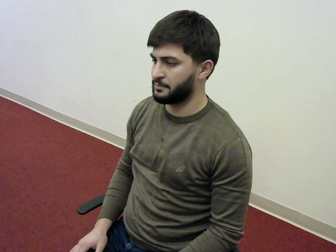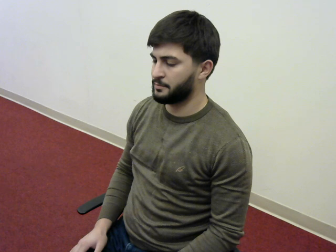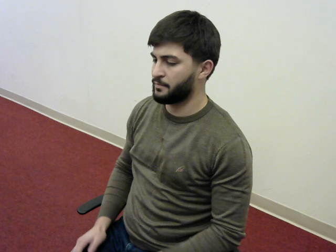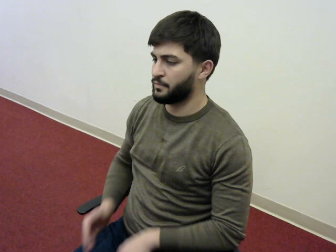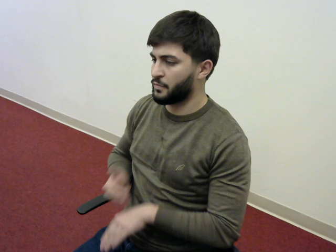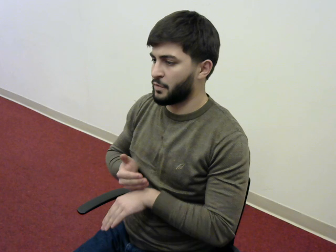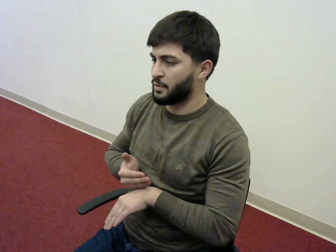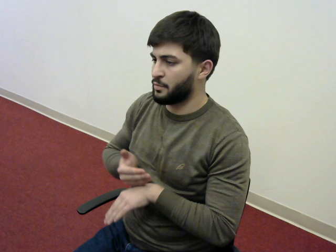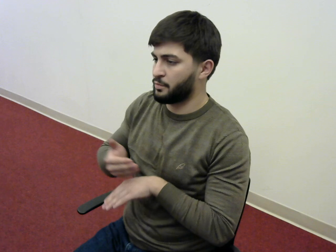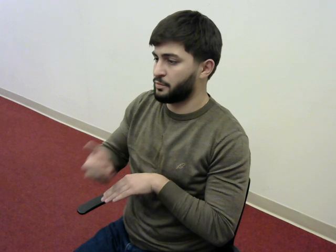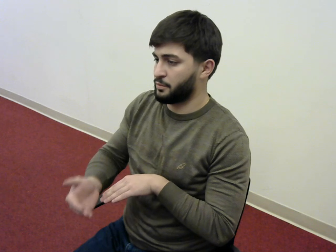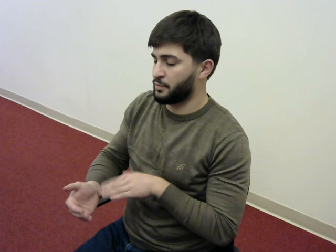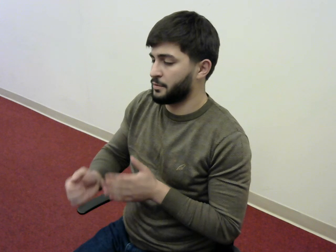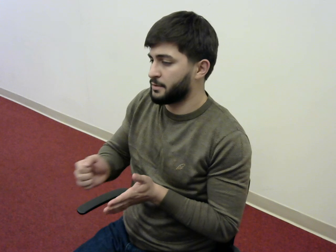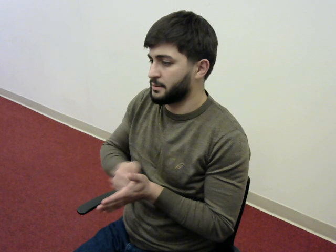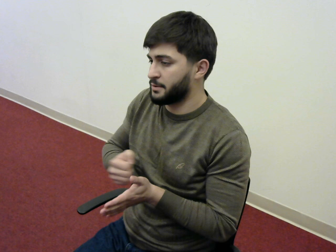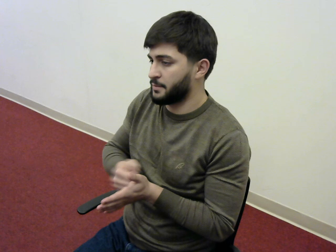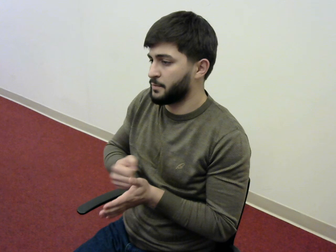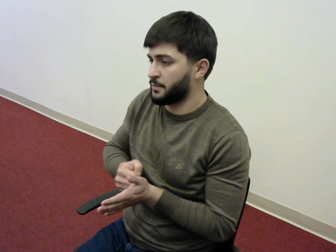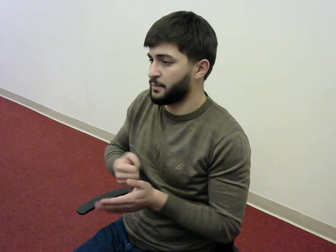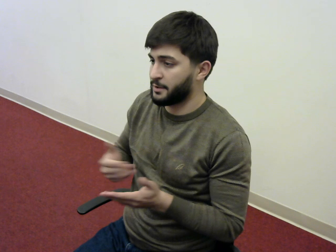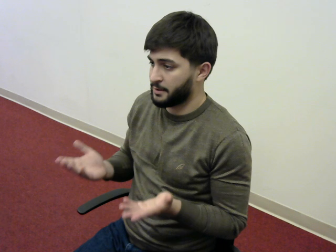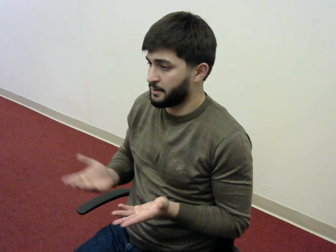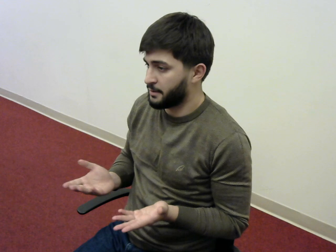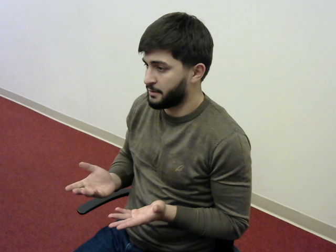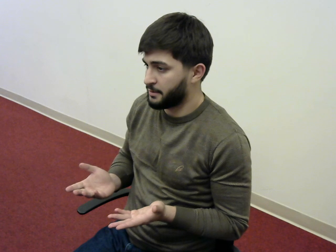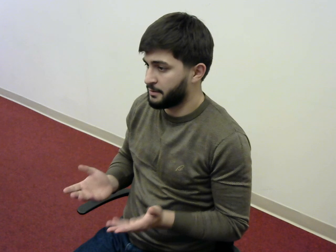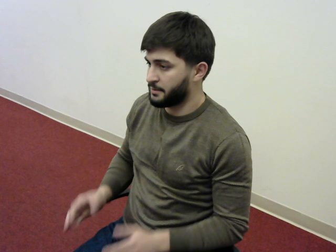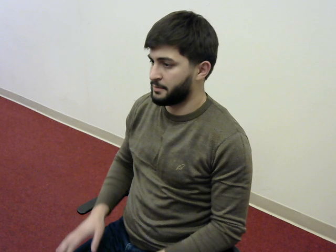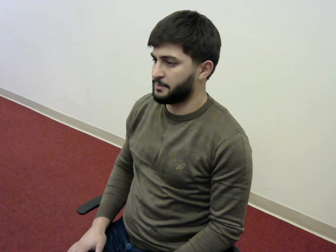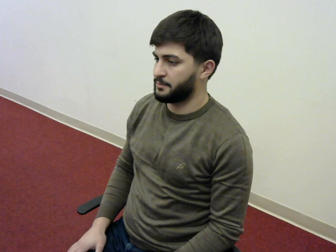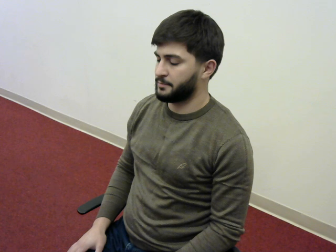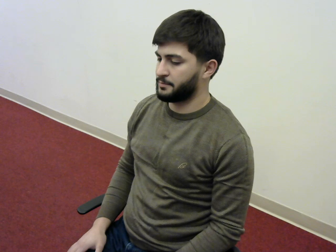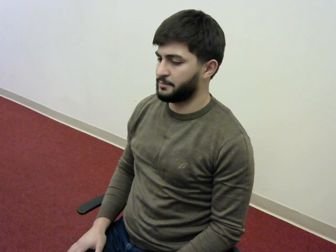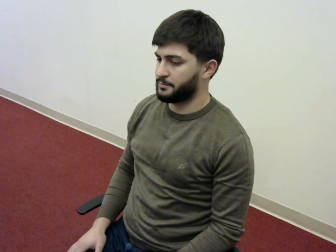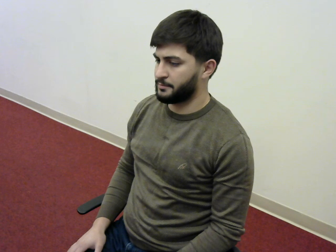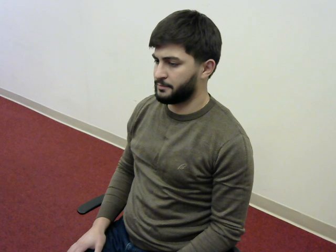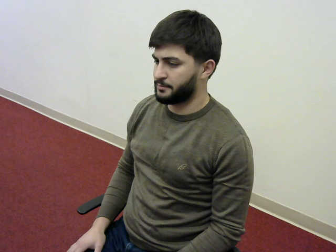Gecikməyinizin səbəbi nədir?